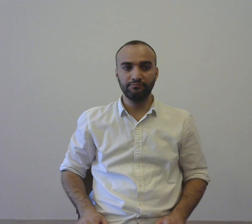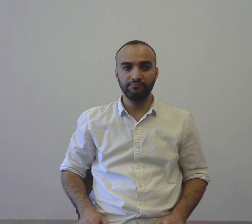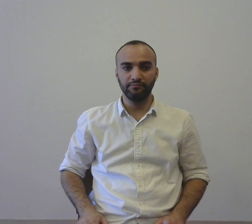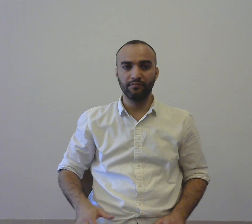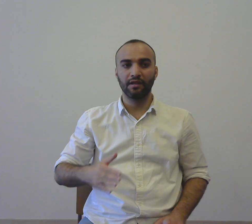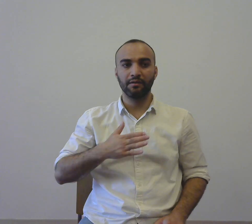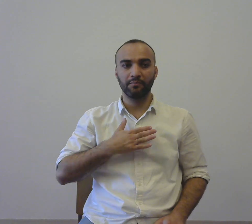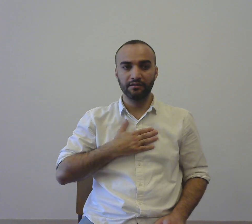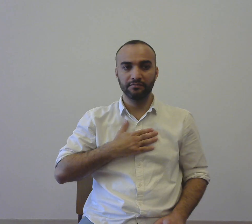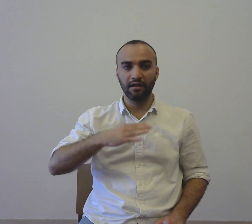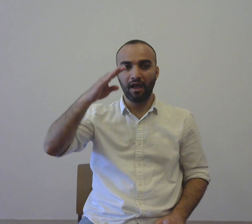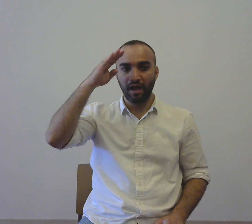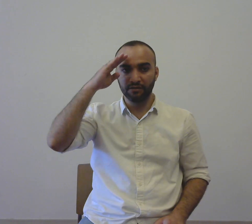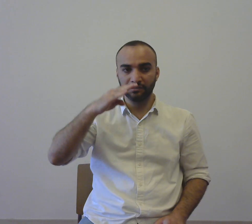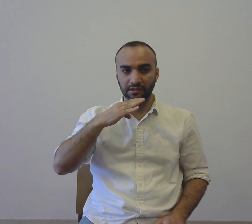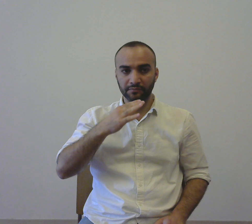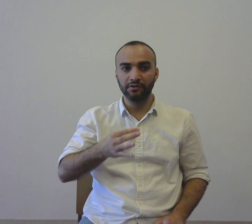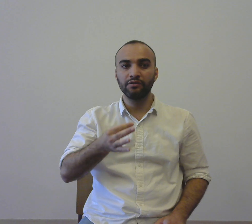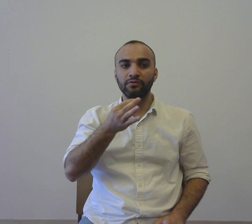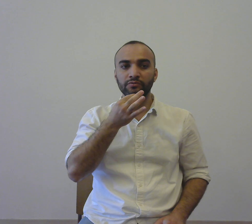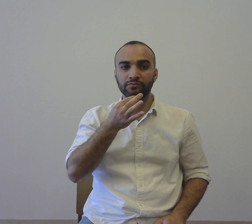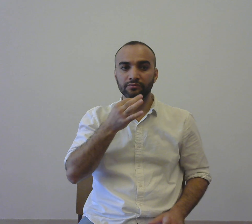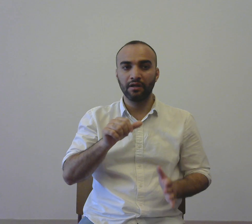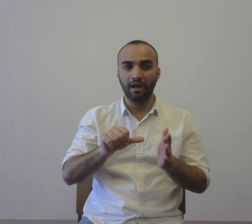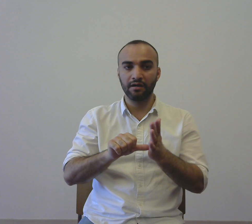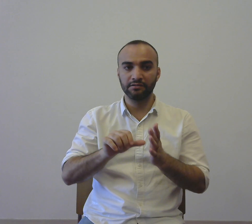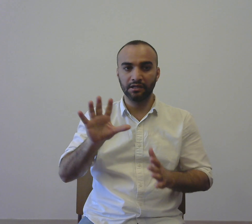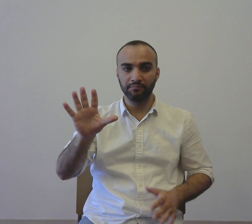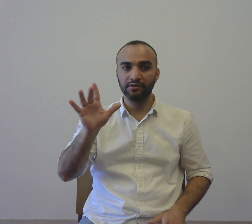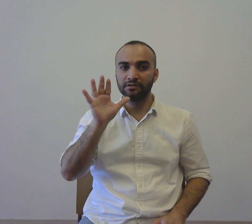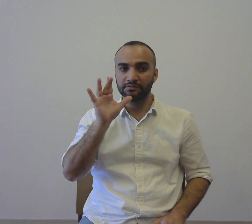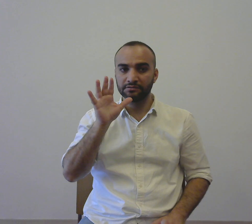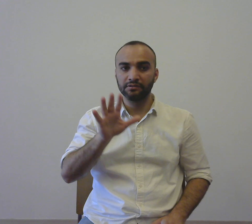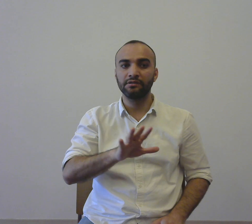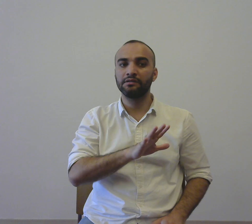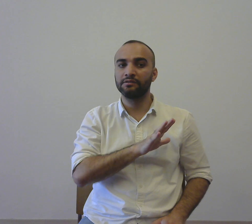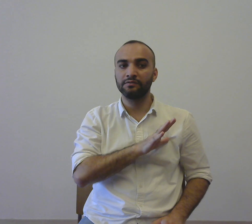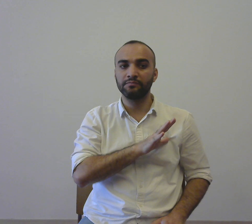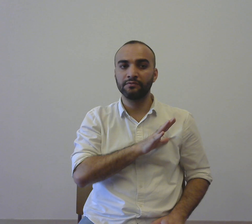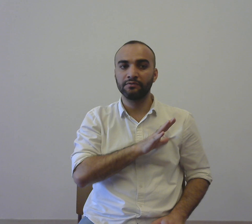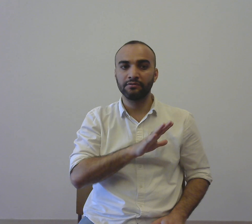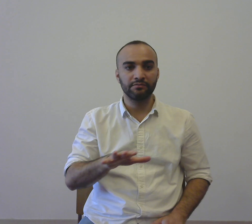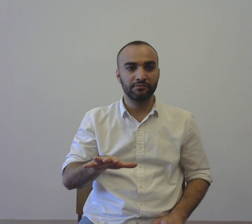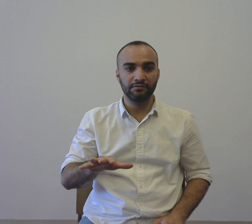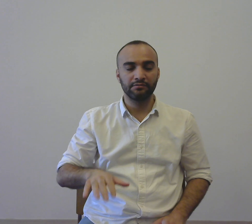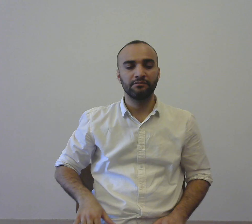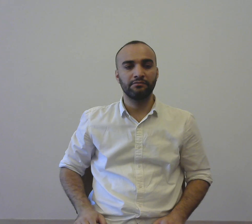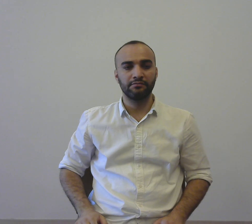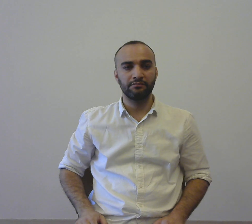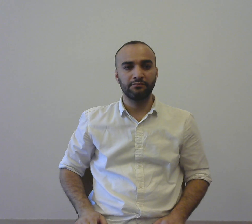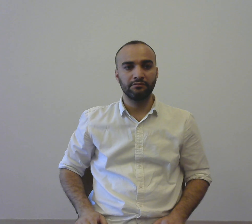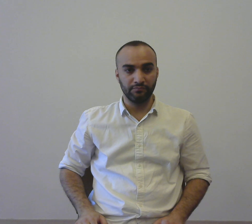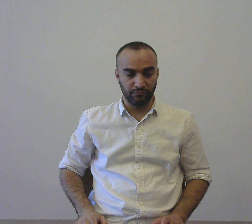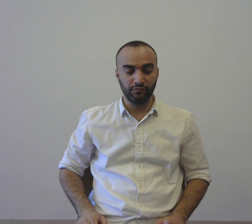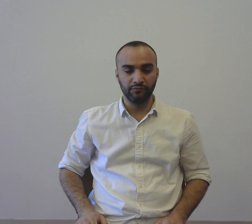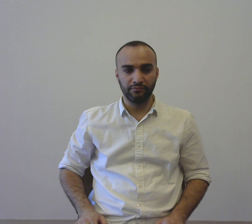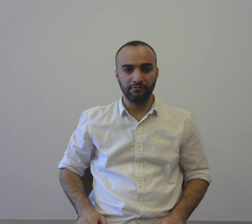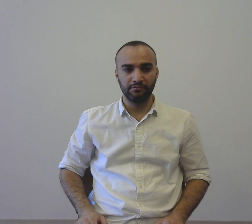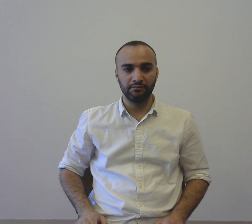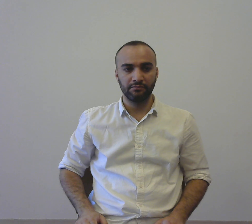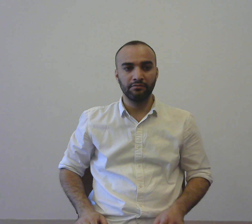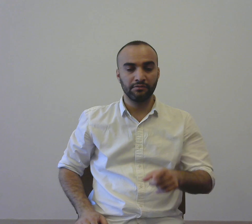Mənim atamın hələ 65 yaşı olmayıb